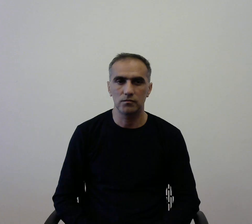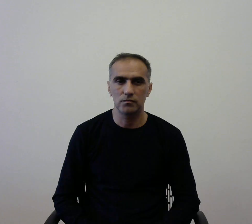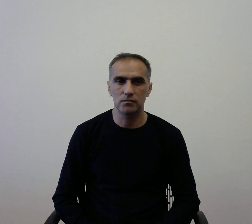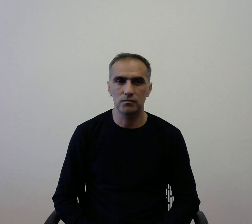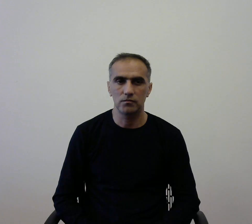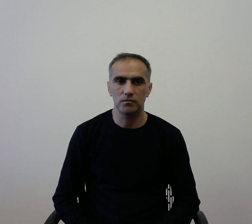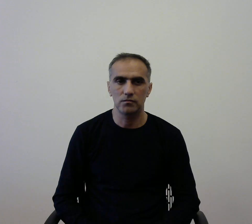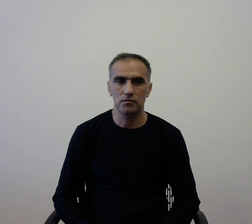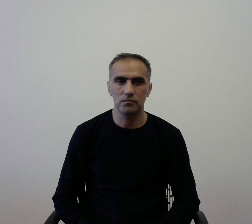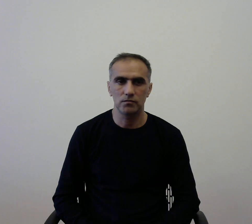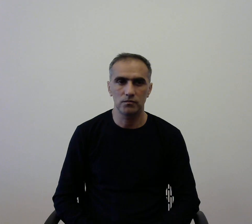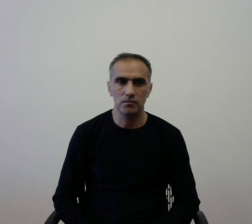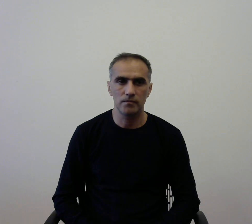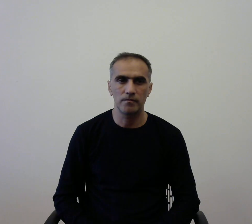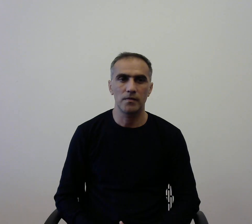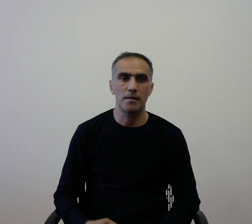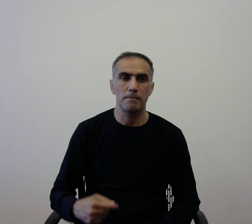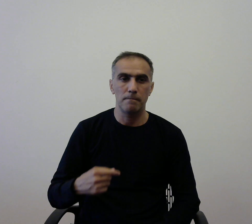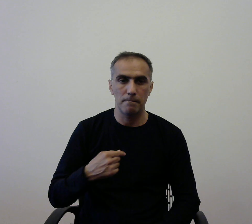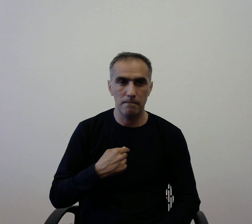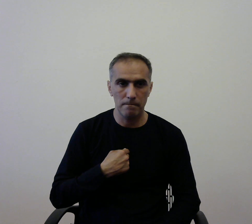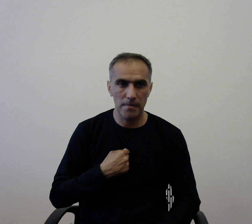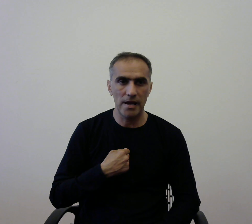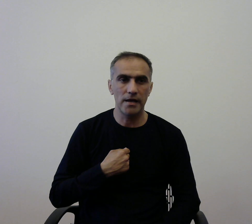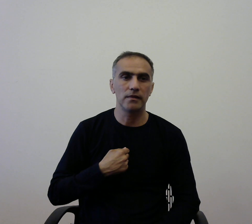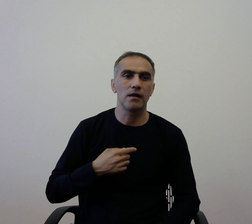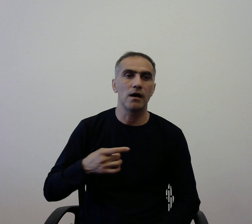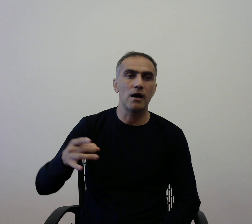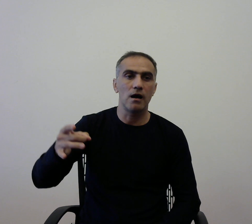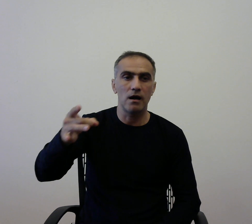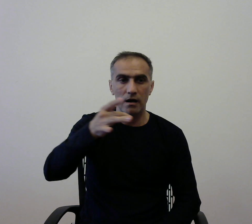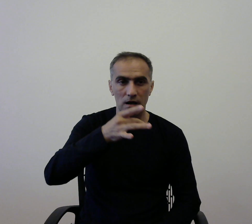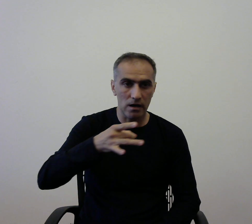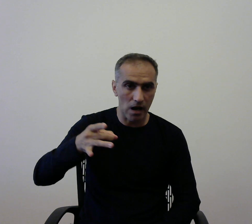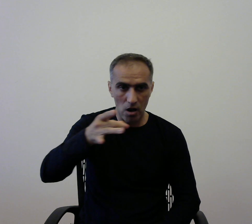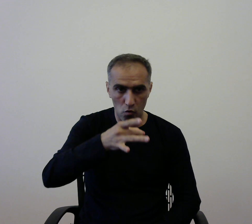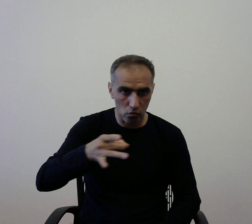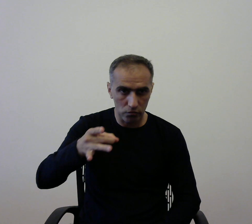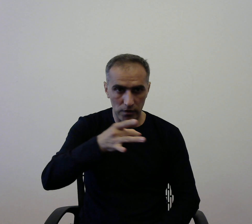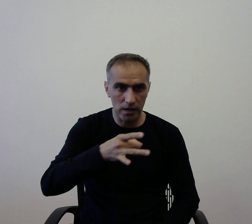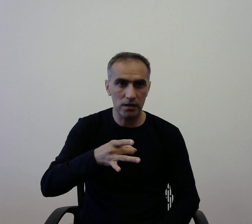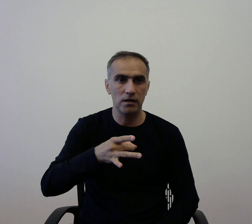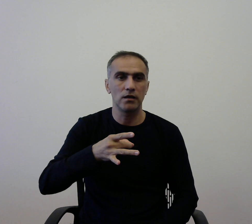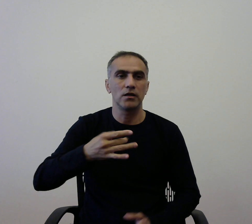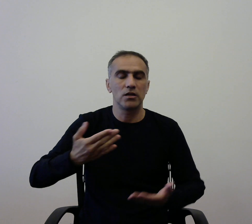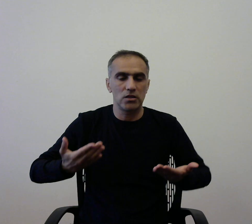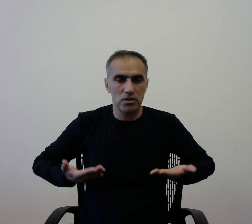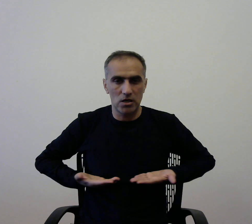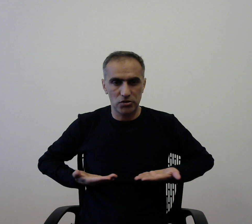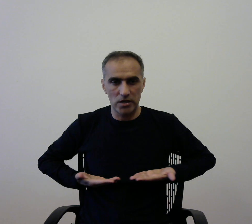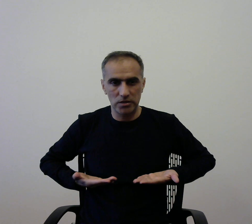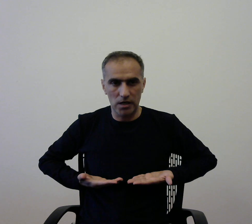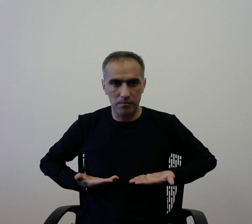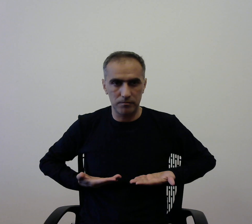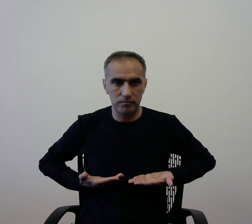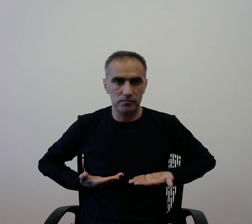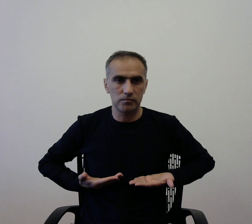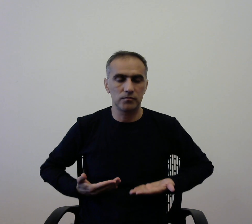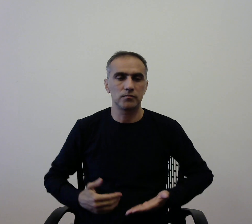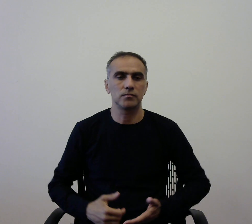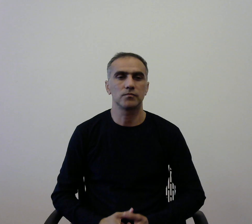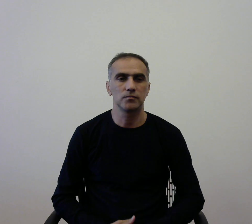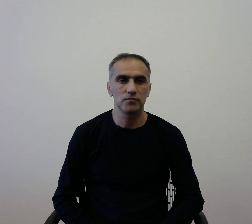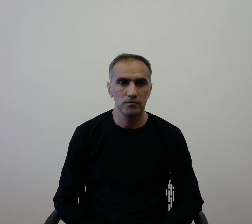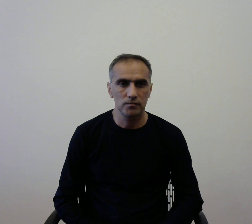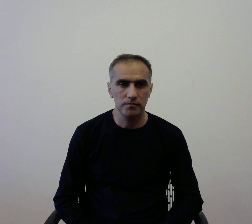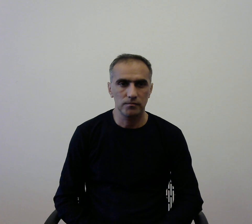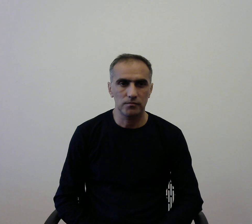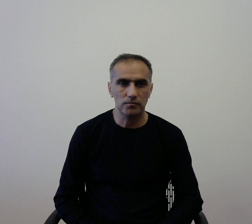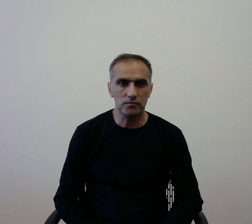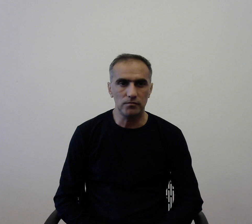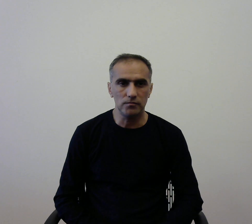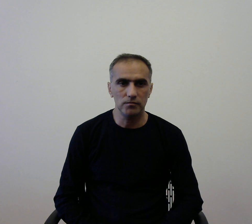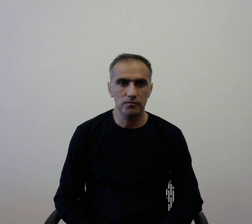Mən rayonda yaşayıram